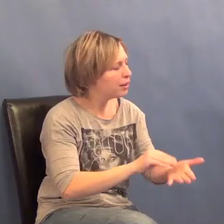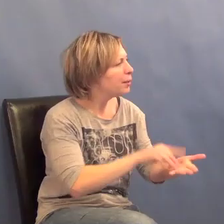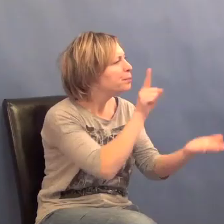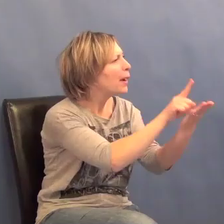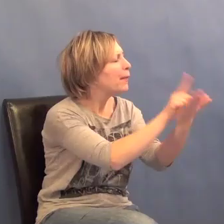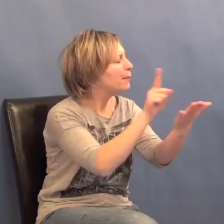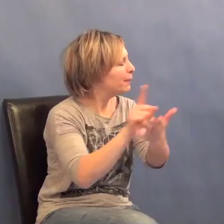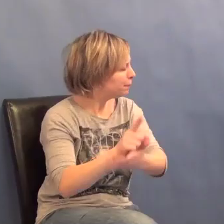Udaje się jej.